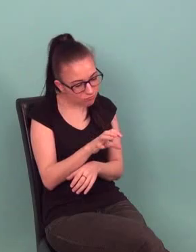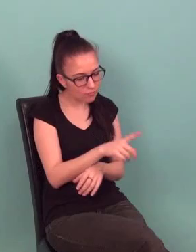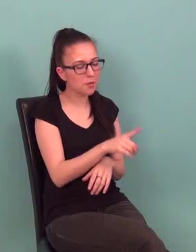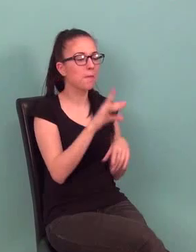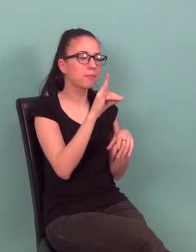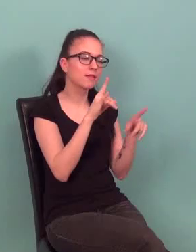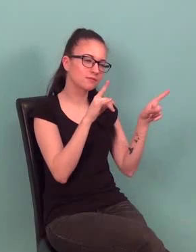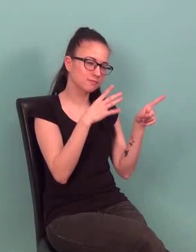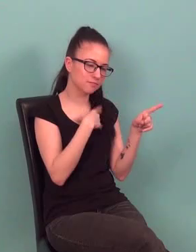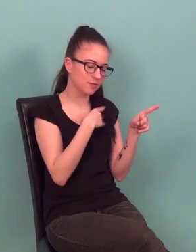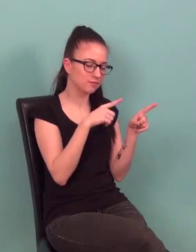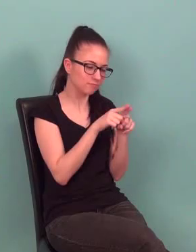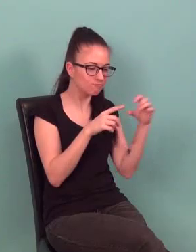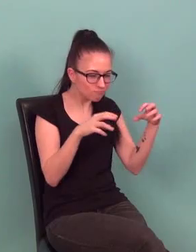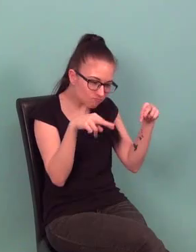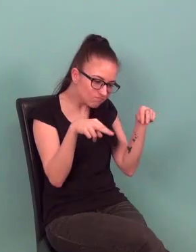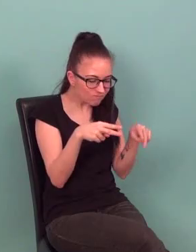Pies też patrzy na nią z drugiej strony.